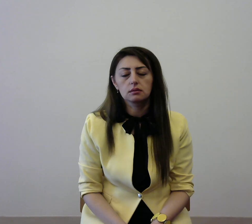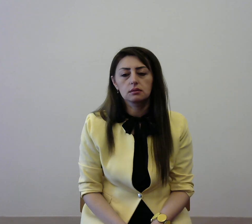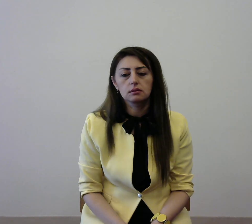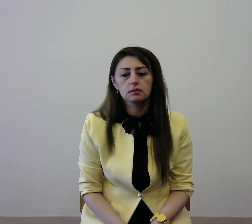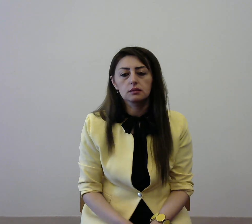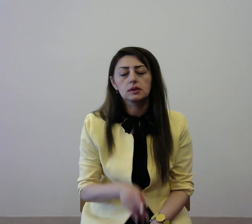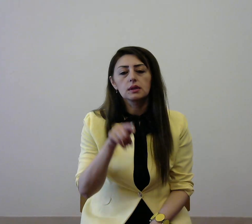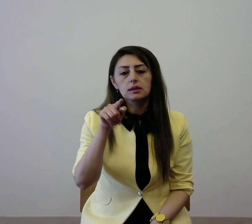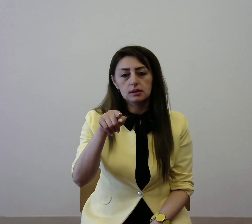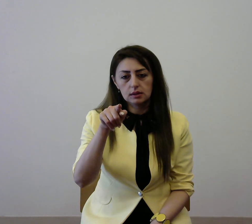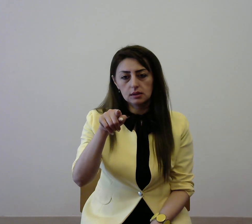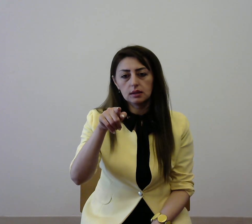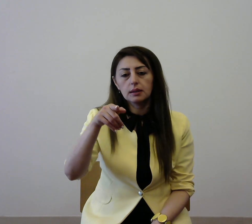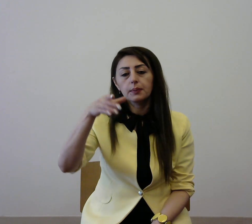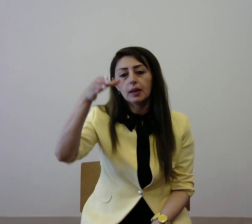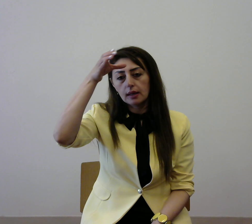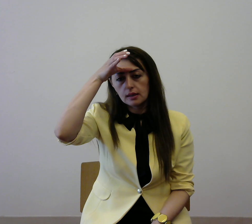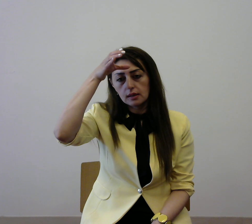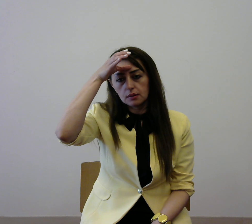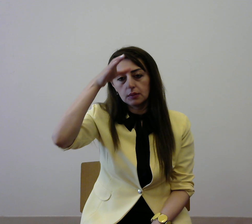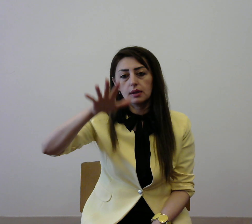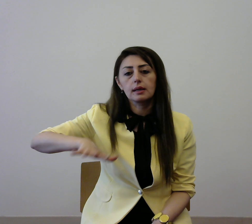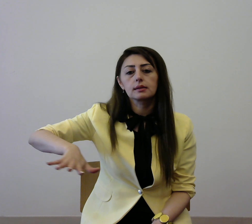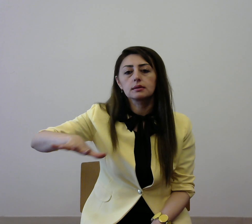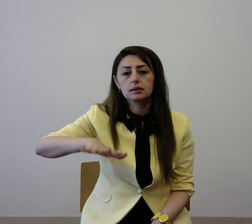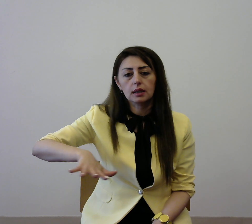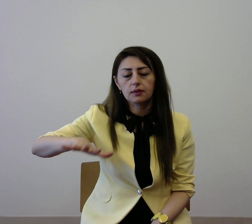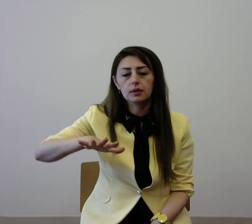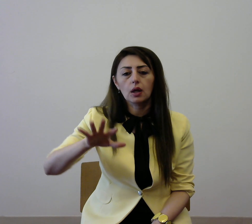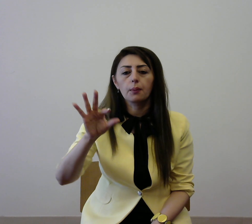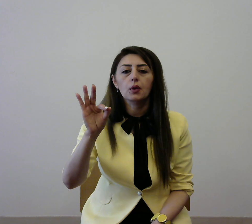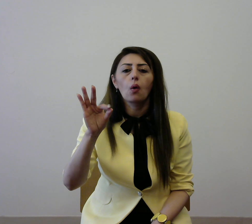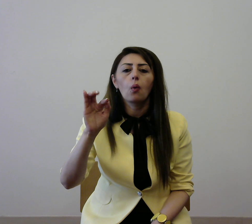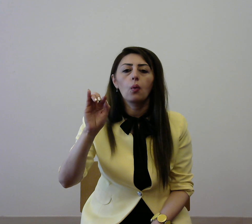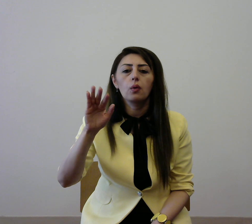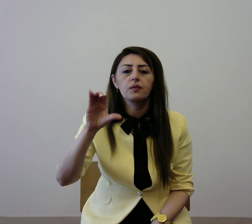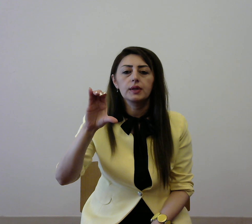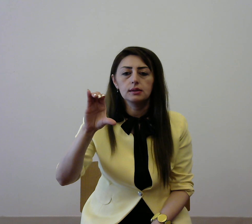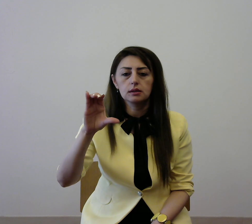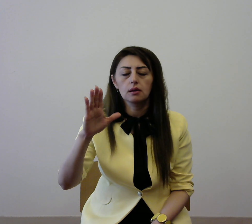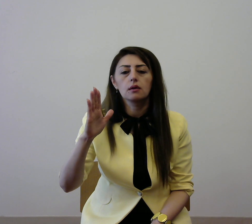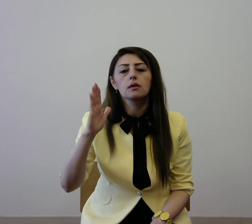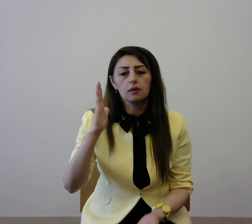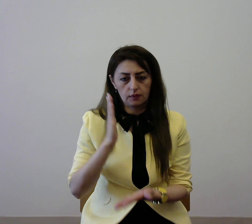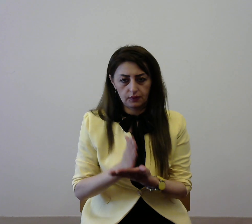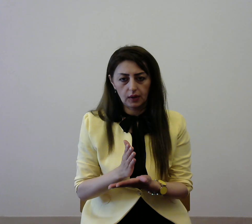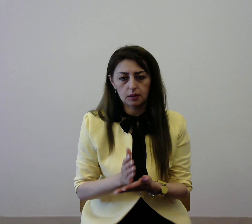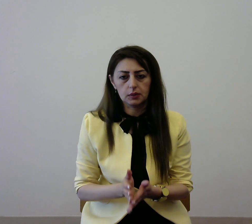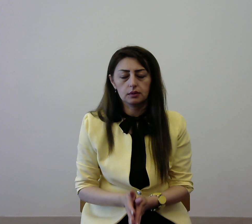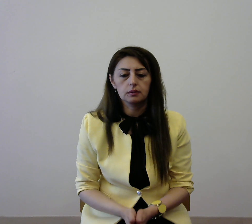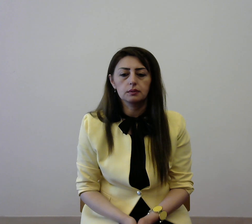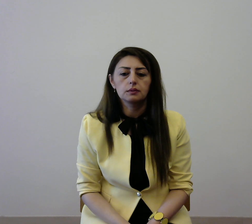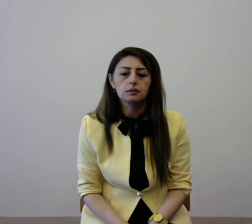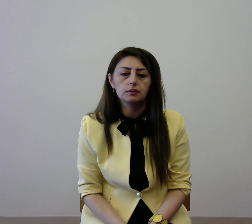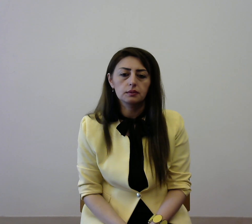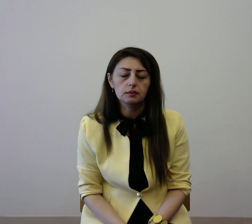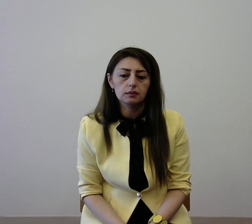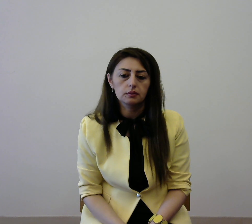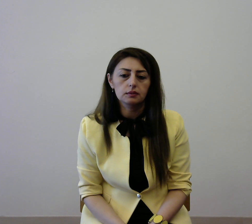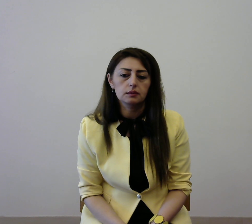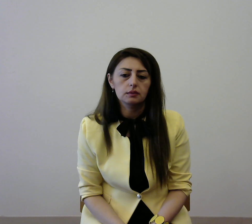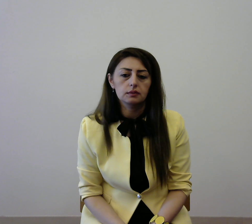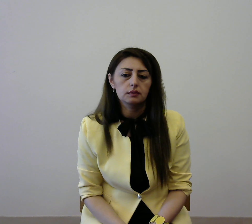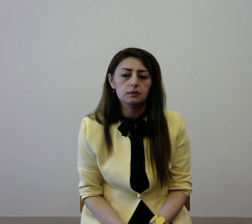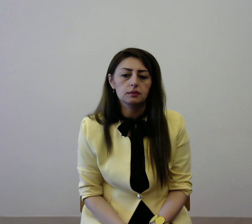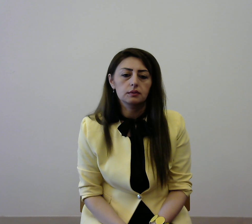Sizin Elmlər Akademiyası tərəfdə ofisiniz varmı?